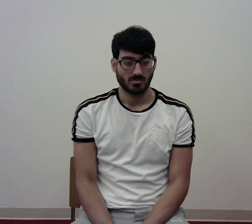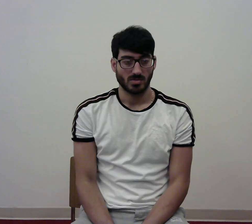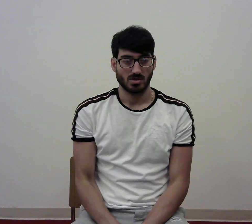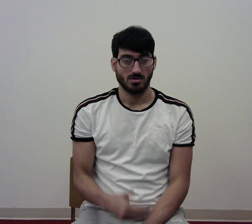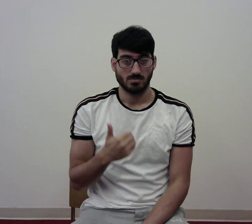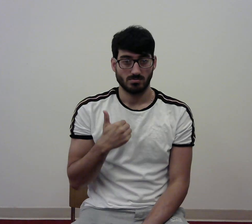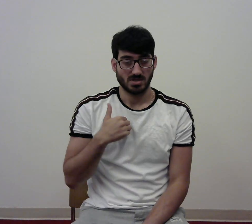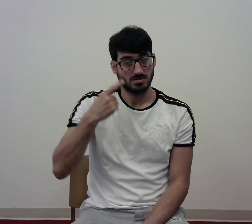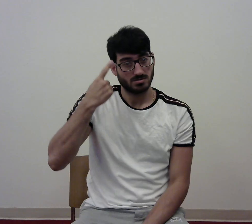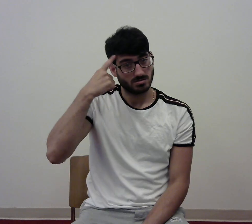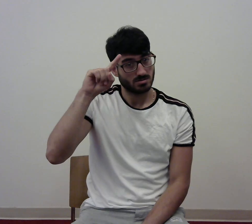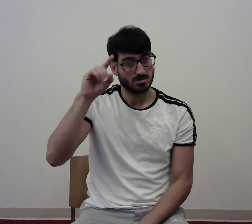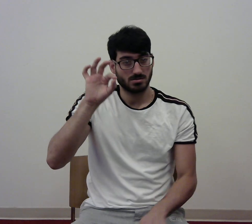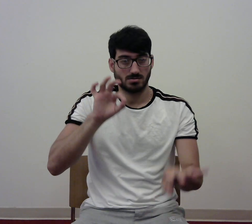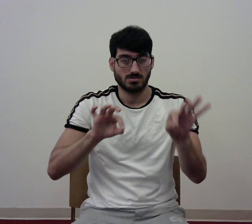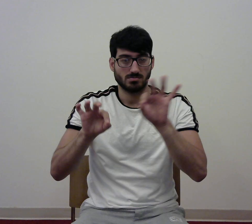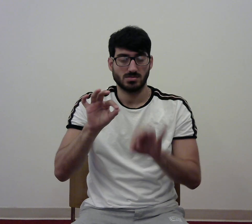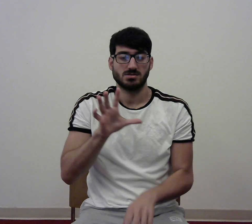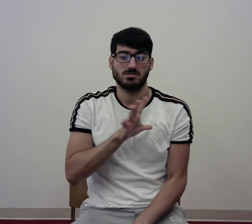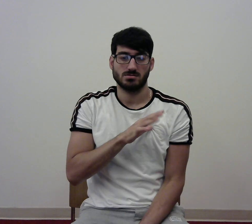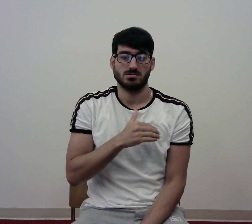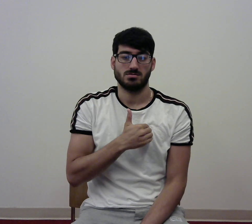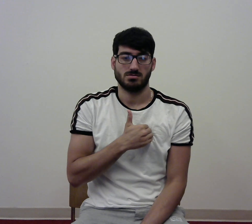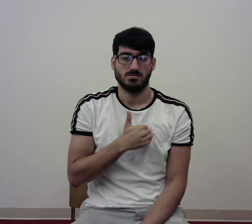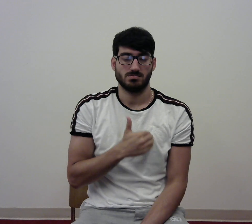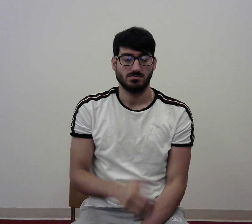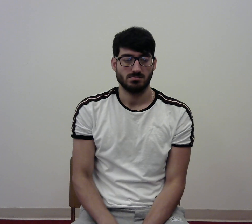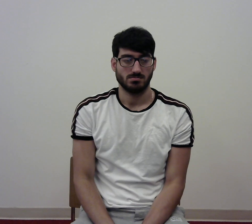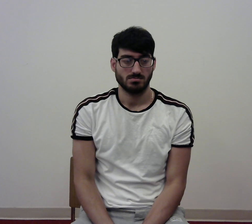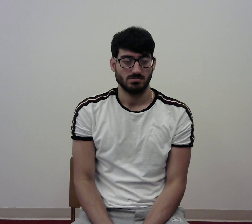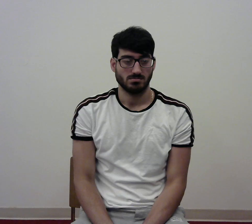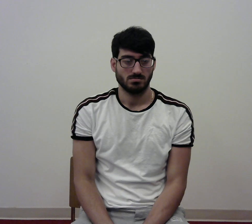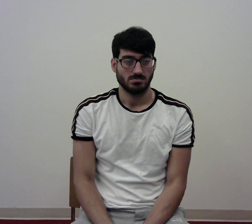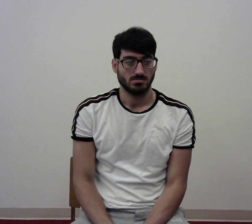Mən dizayner olmaq istəyirəm